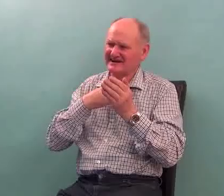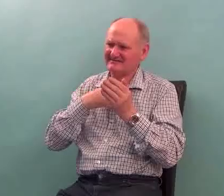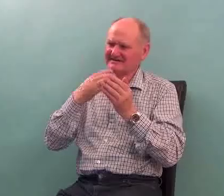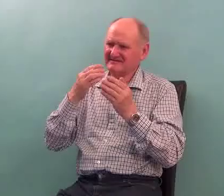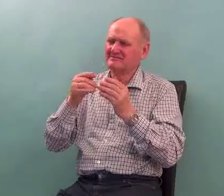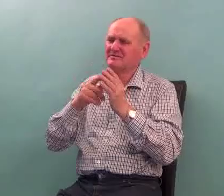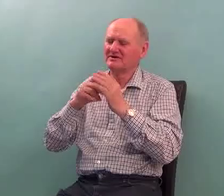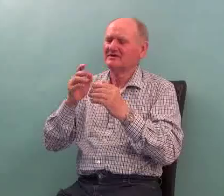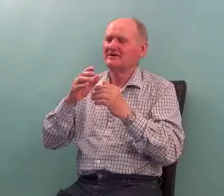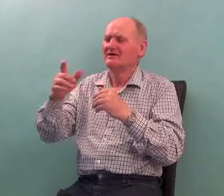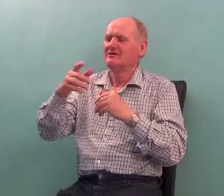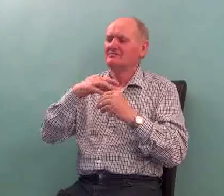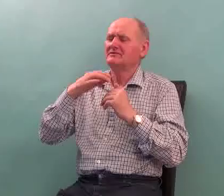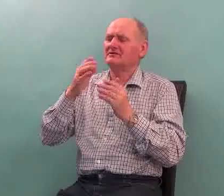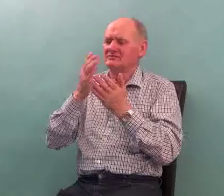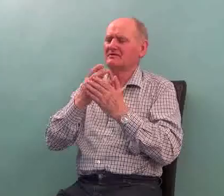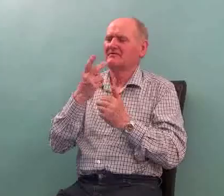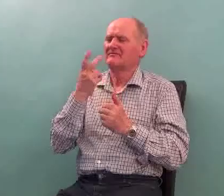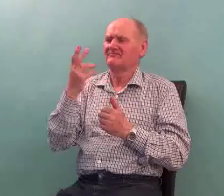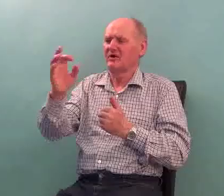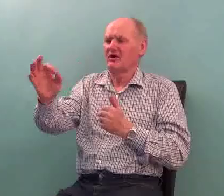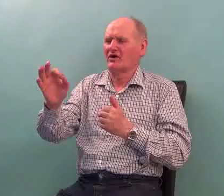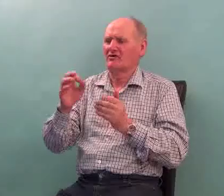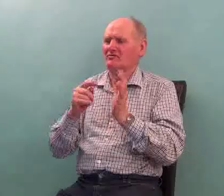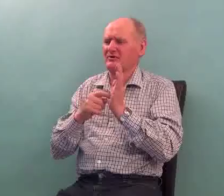W piątek było już dwa do zera dla mnie.